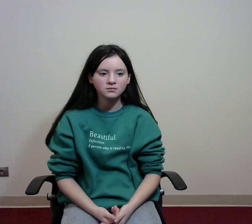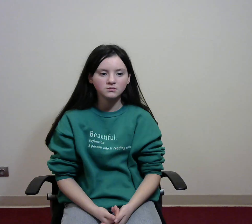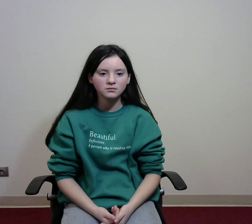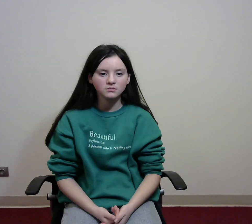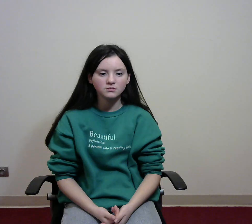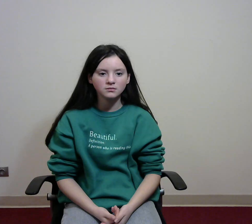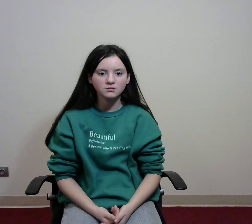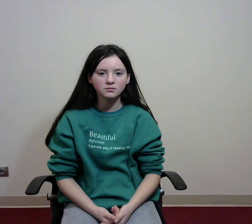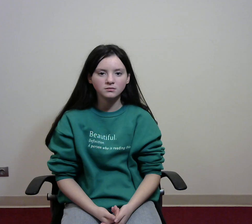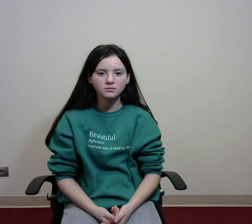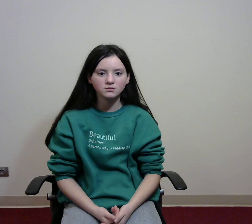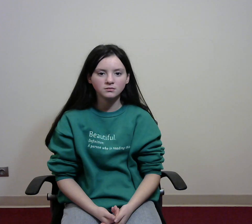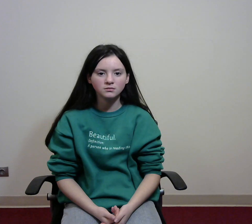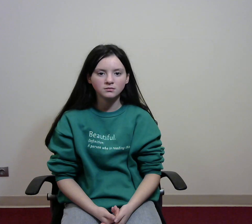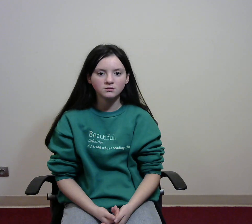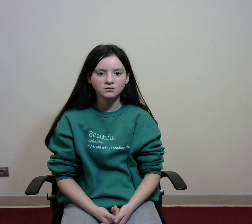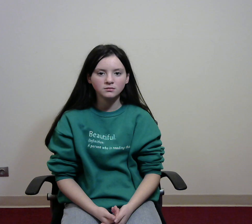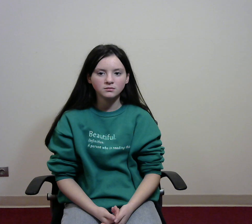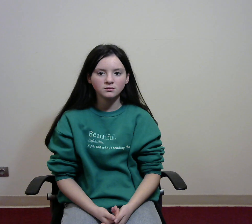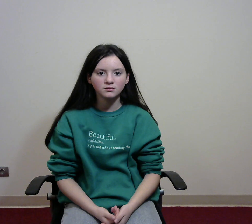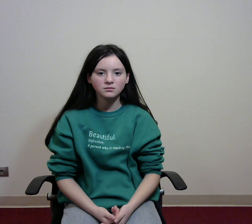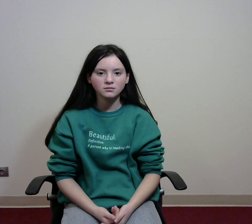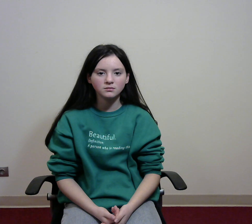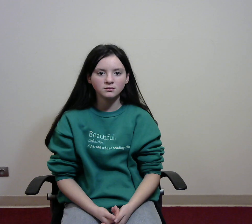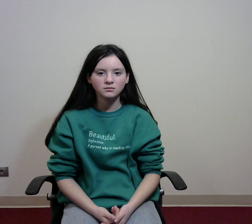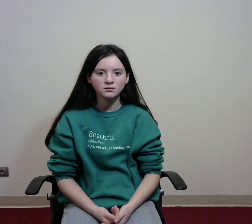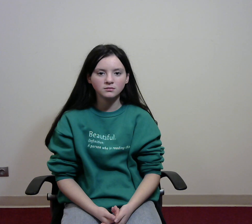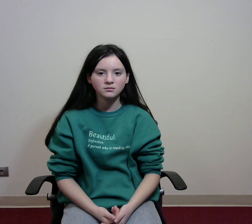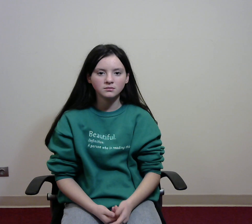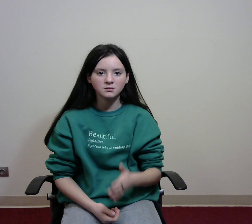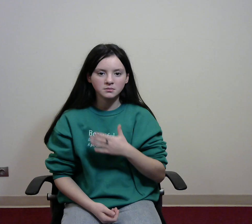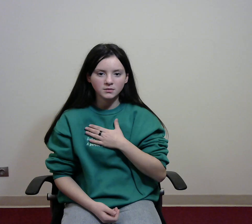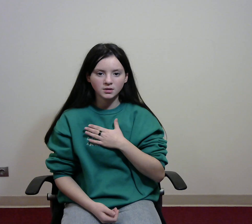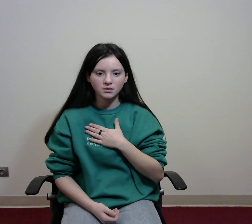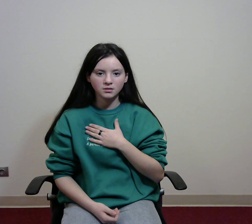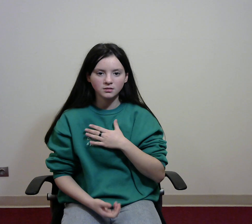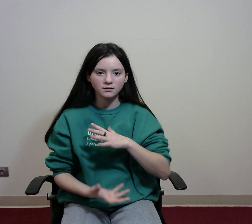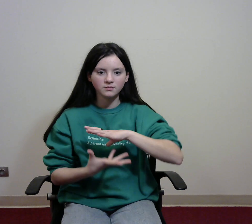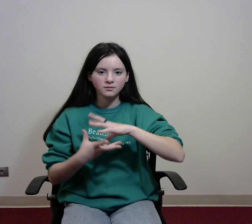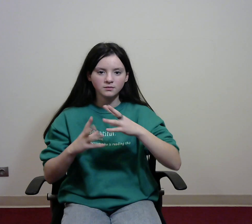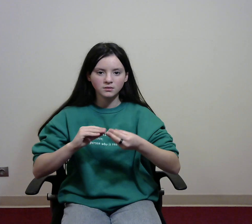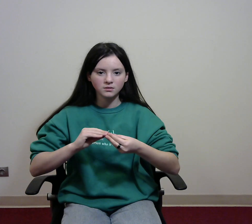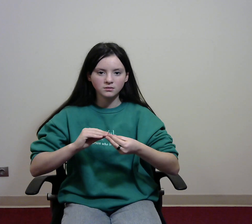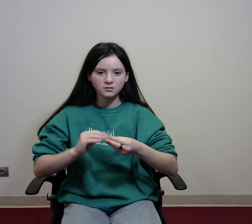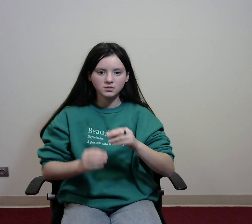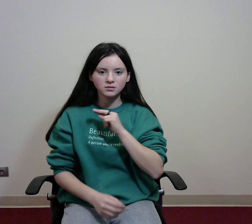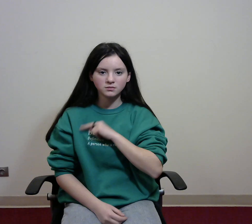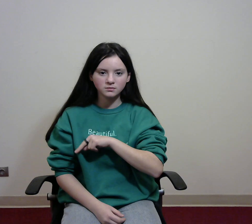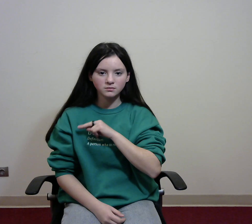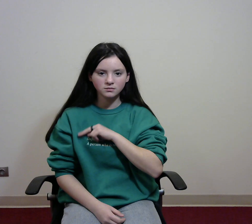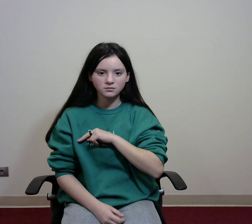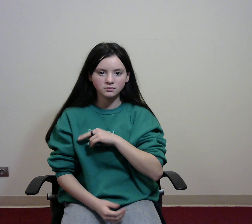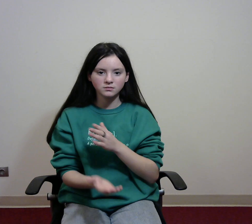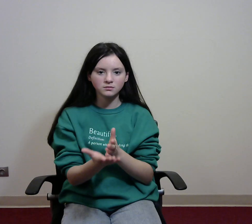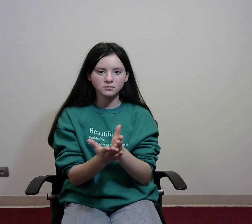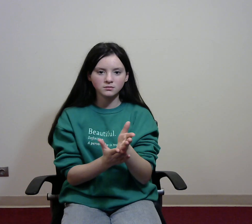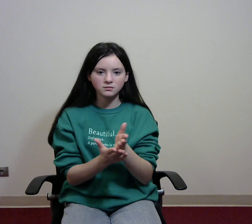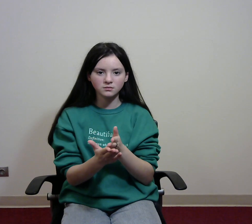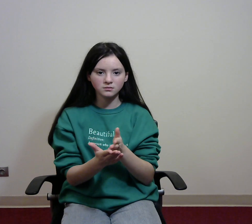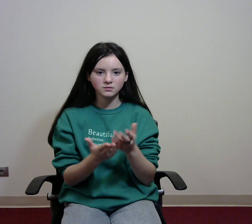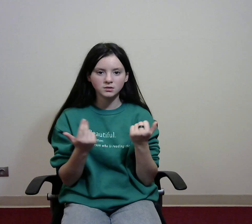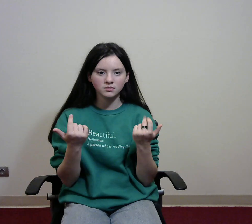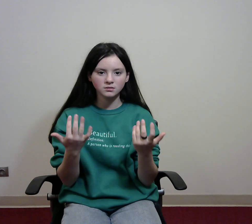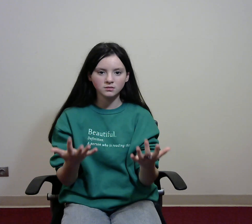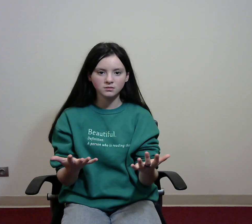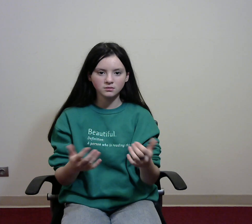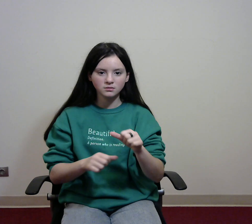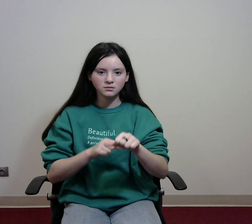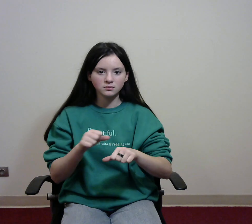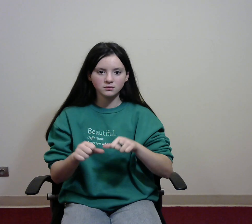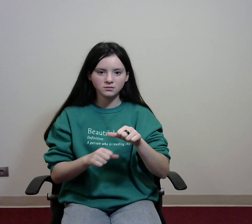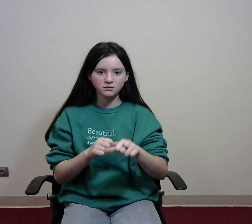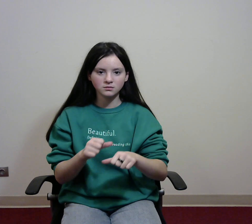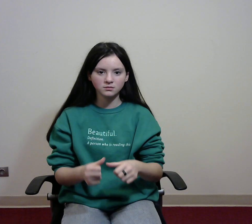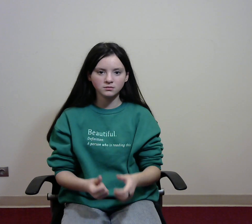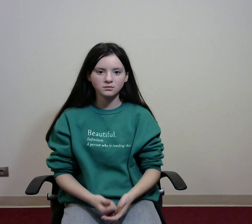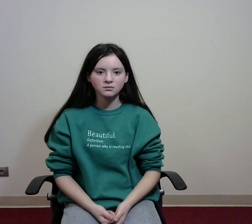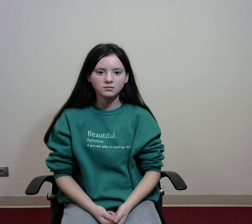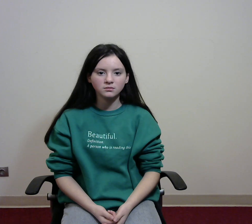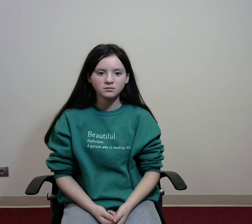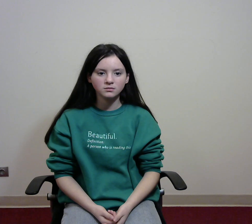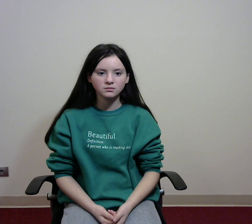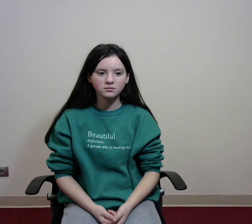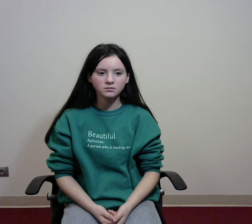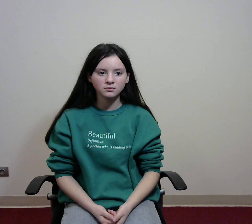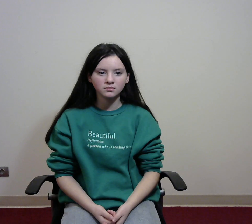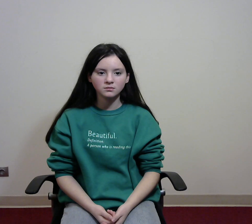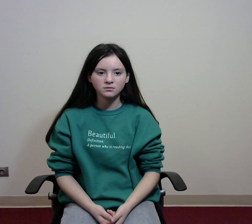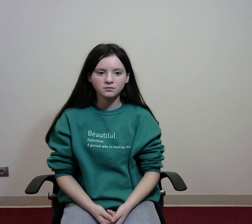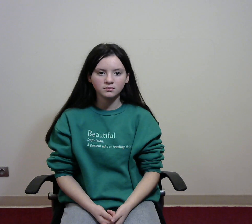Mənim ümumi iş stajım neçə ildir?